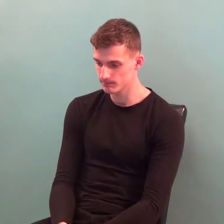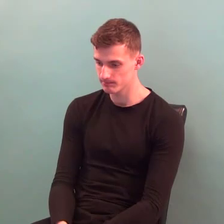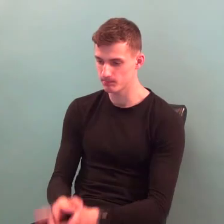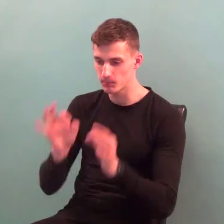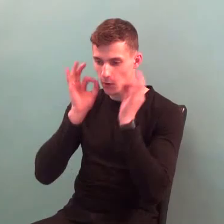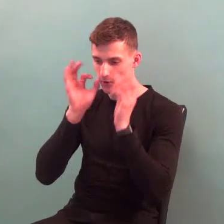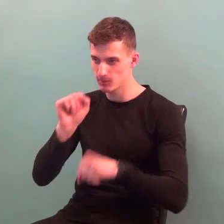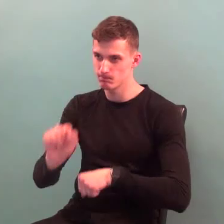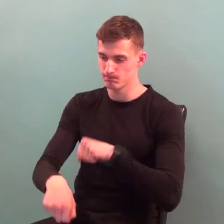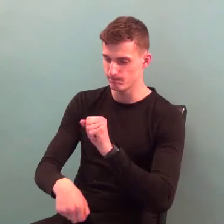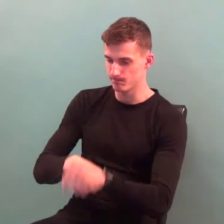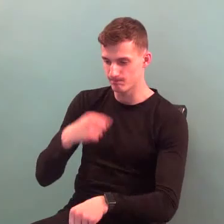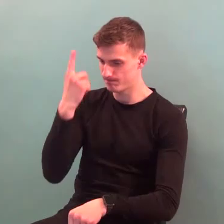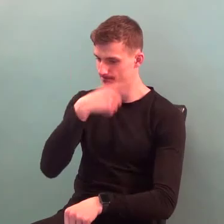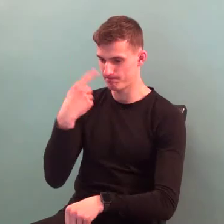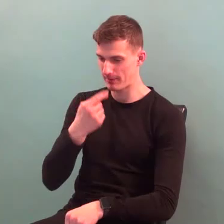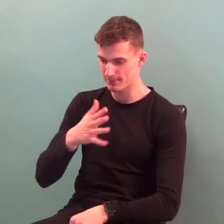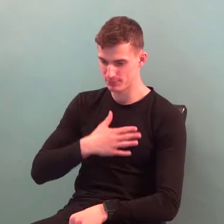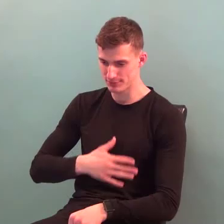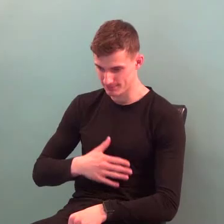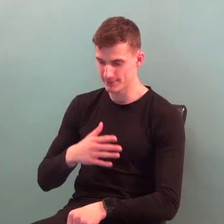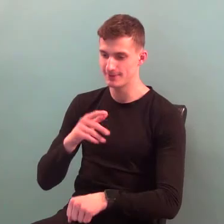Kot idzie powoli z nieprzyjemnym wyrazem twarzy.